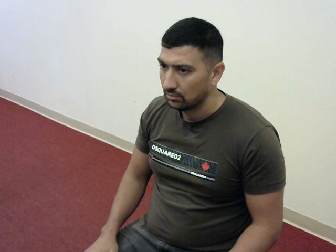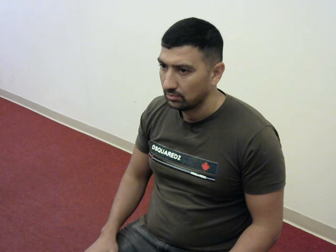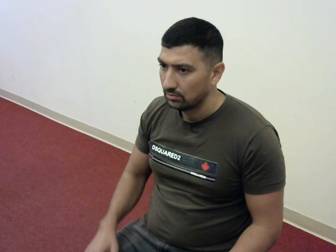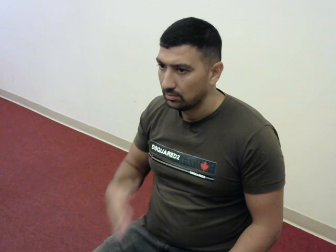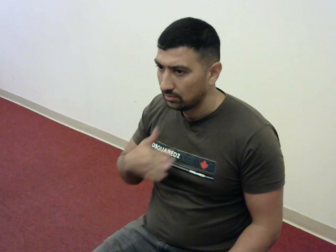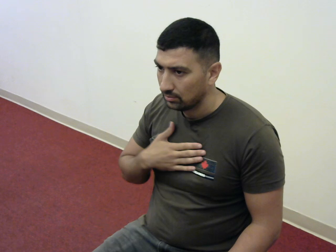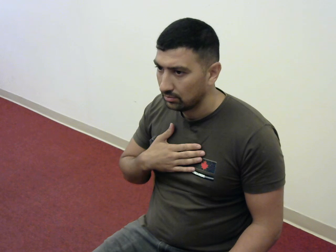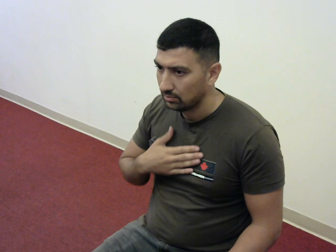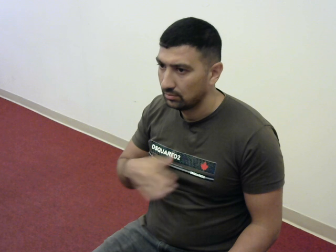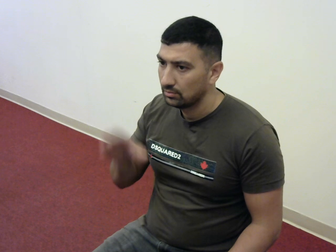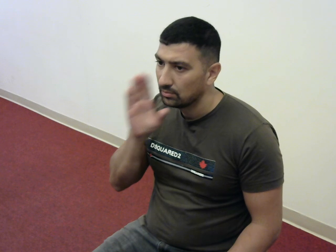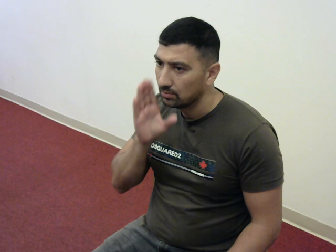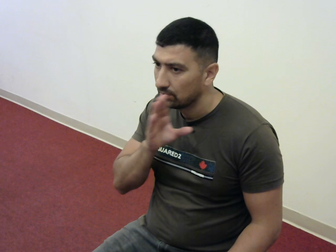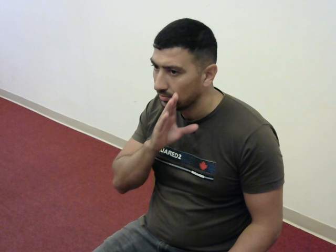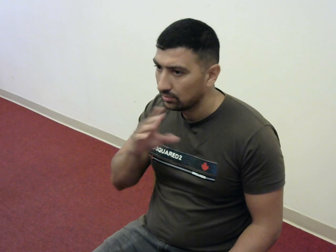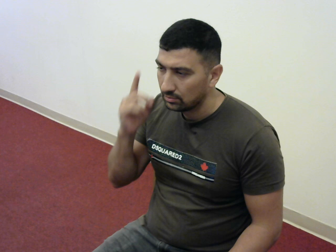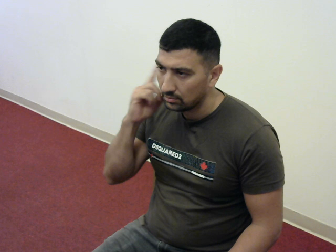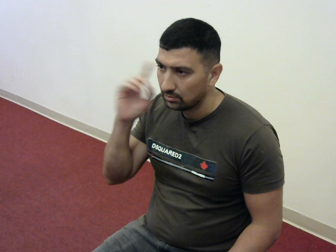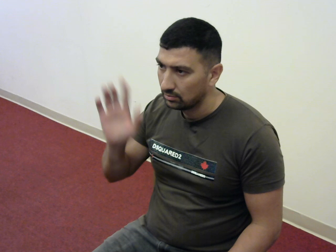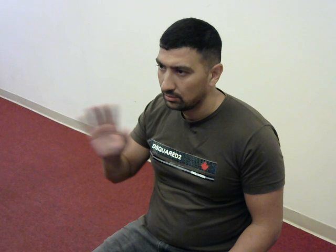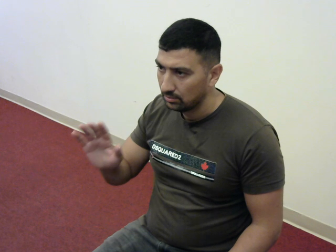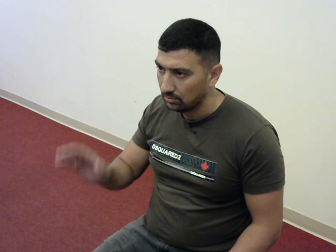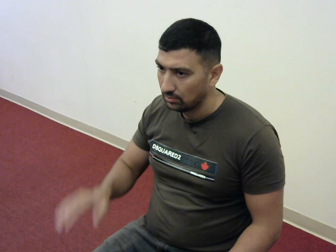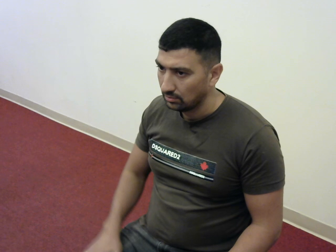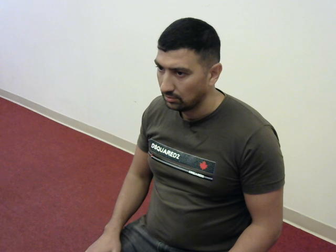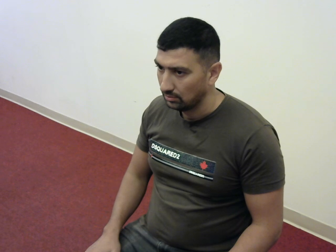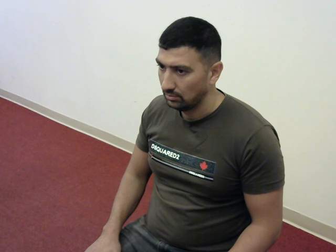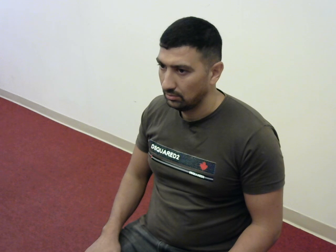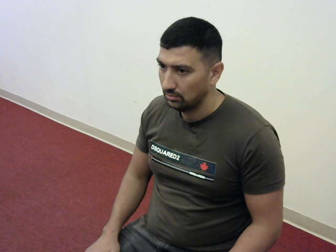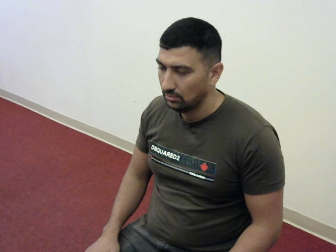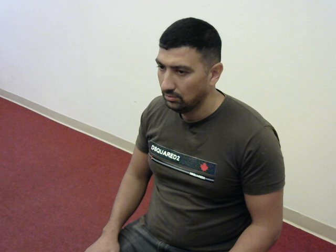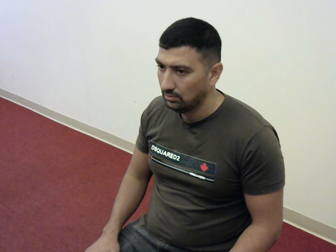Mənim anam eşitmir